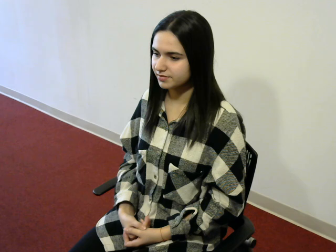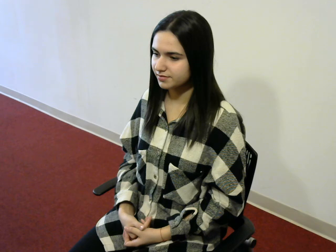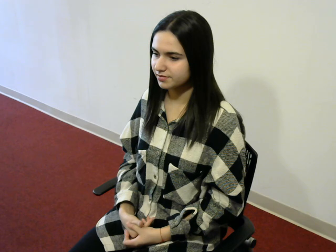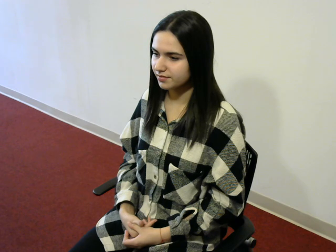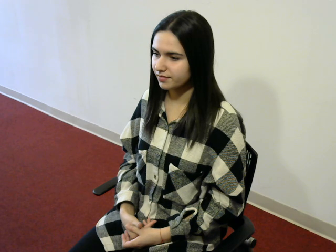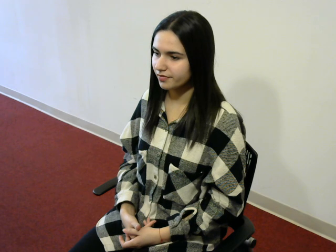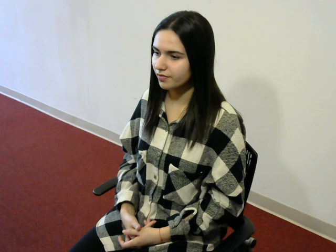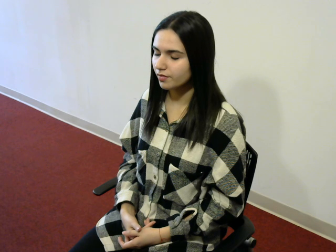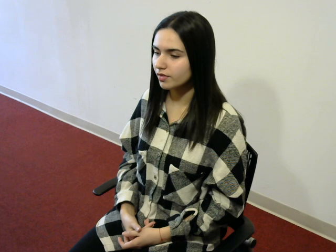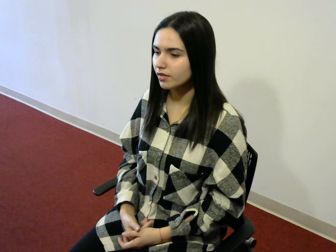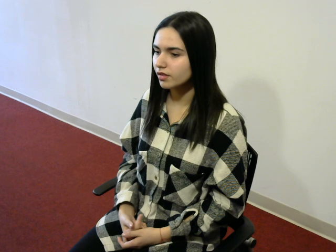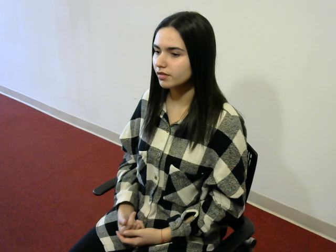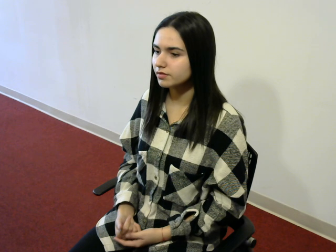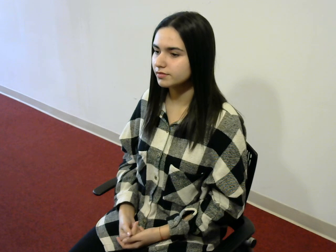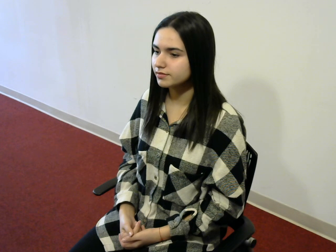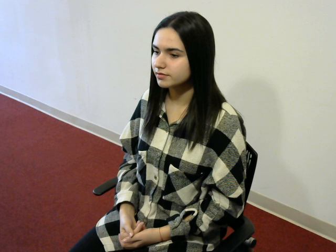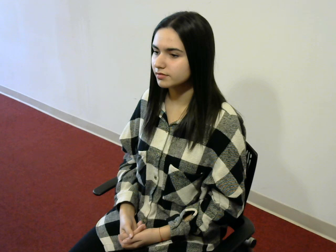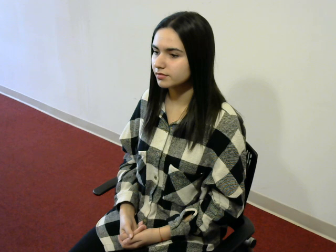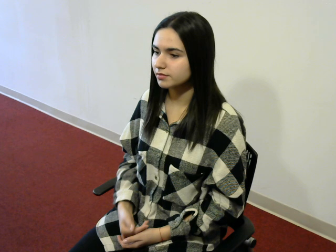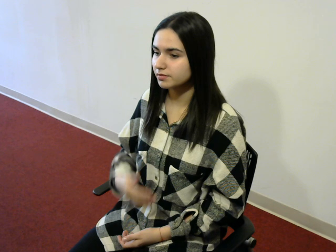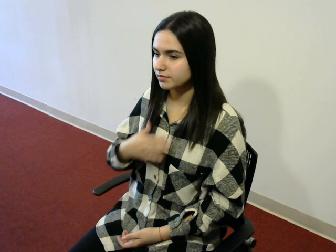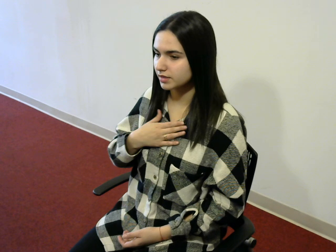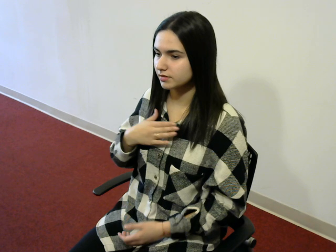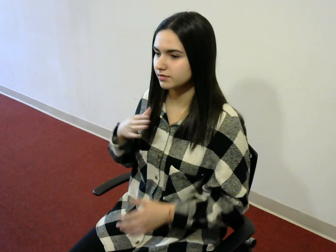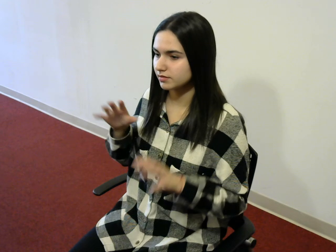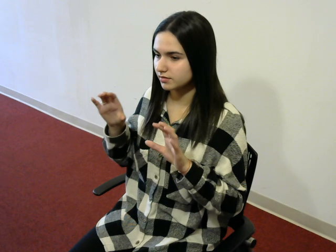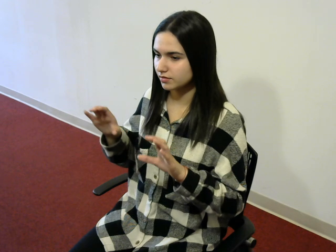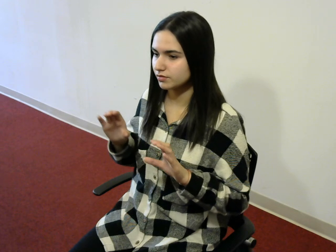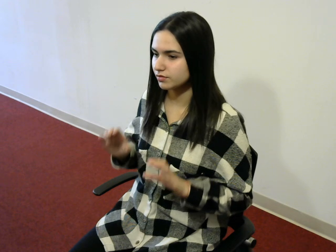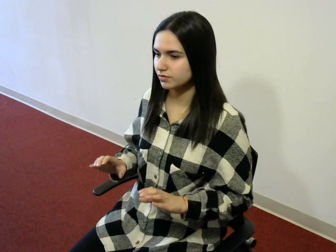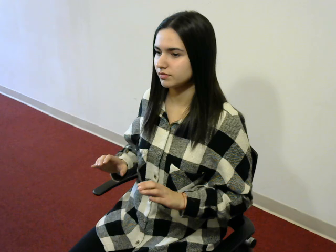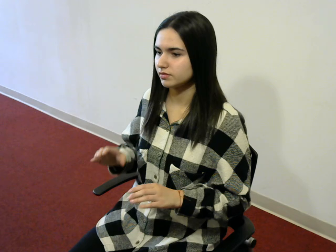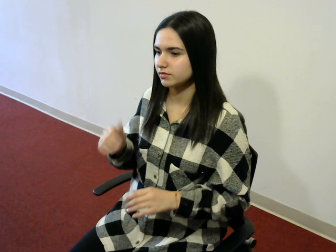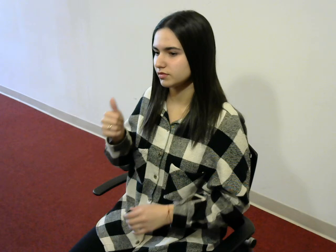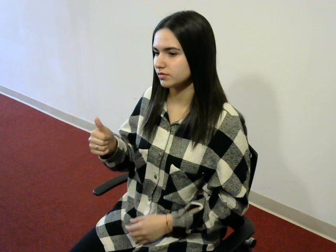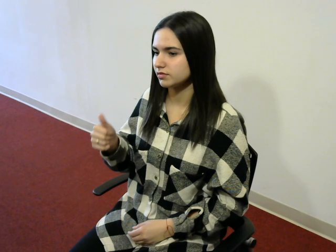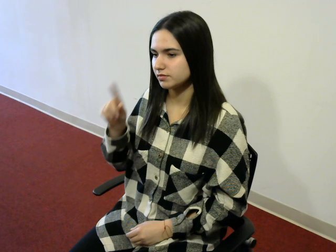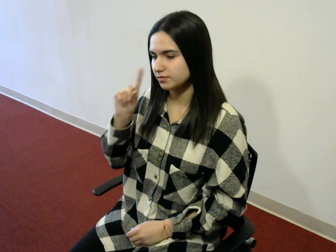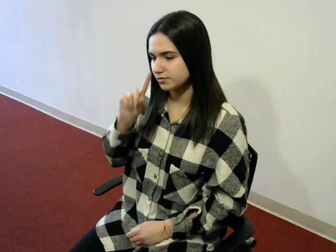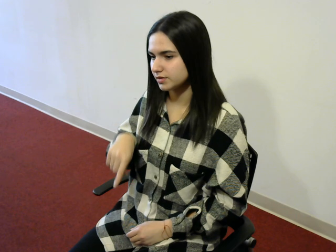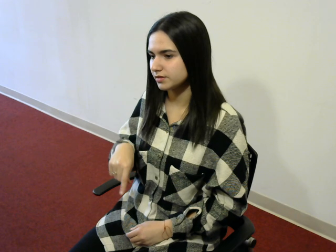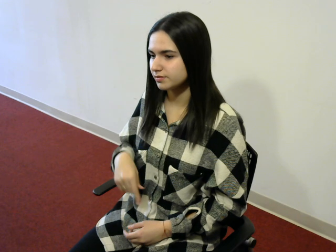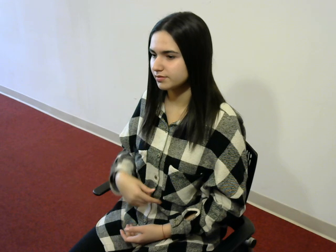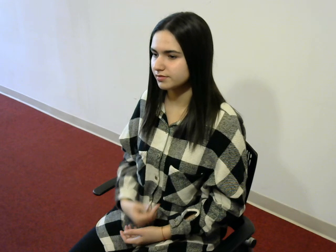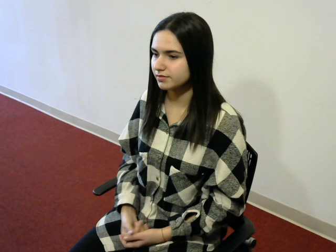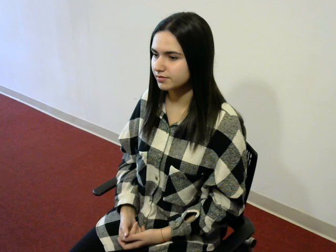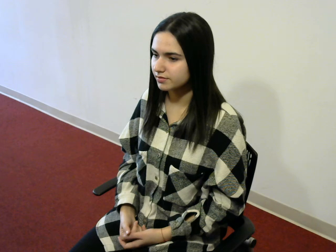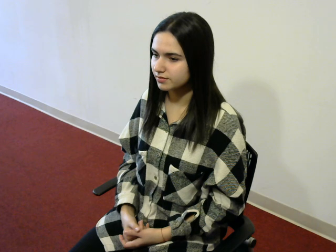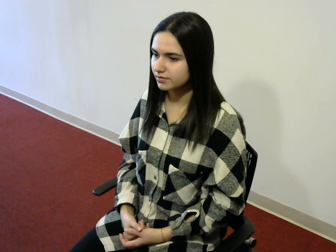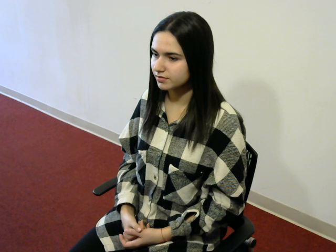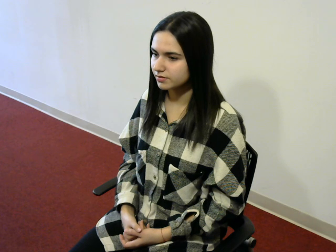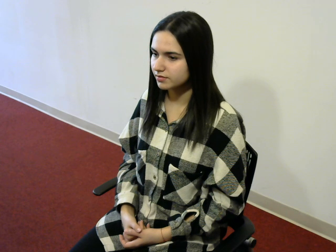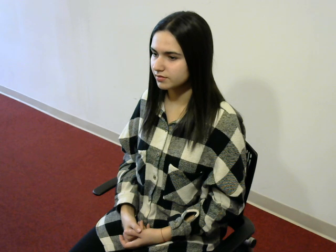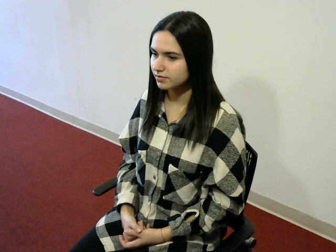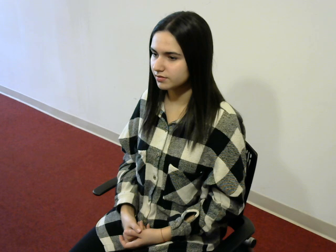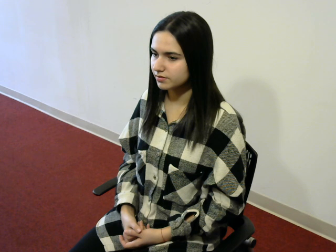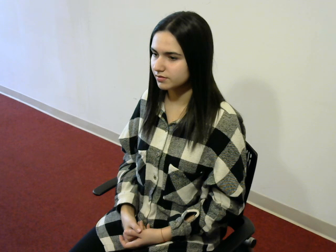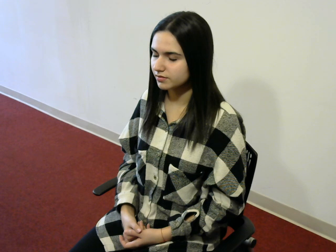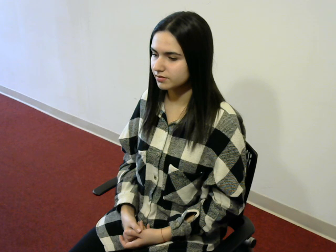Mən qanunvericiliyi yaxşı bilirəm